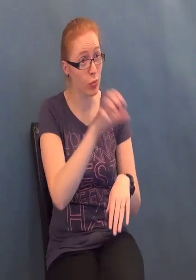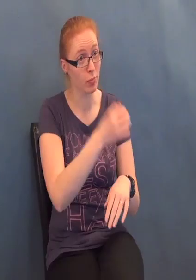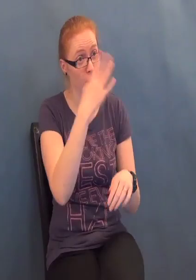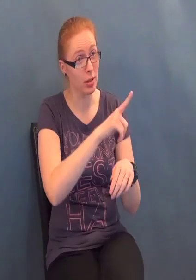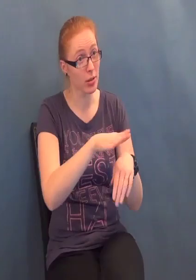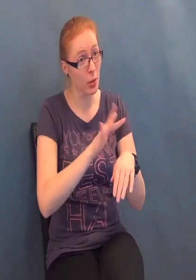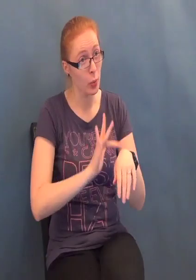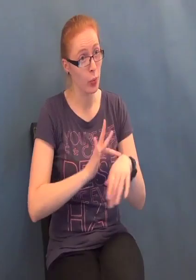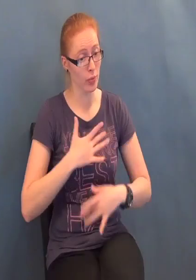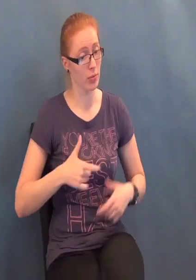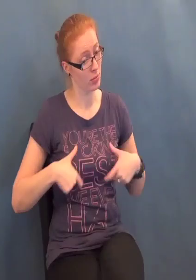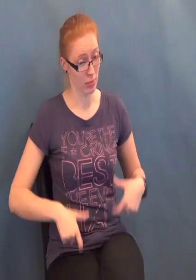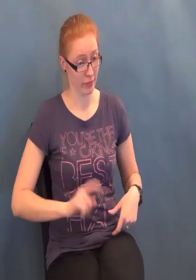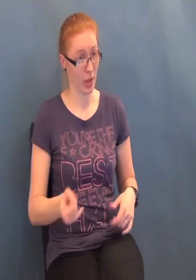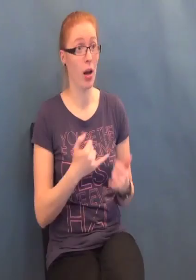To plaża dla nudystów, nie wolno nosić bikini.